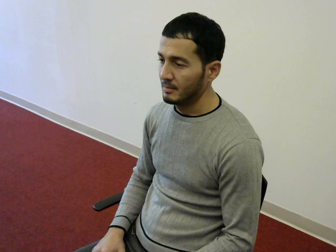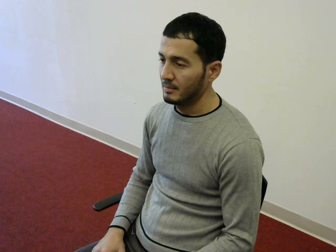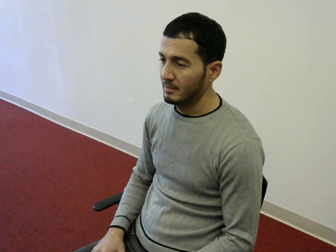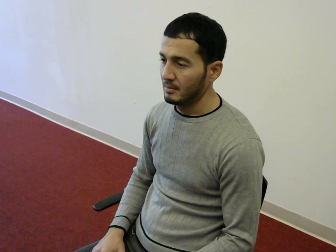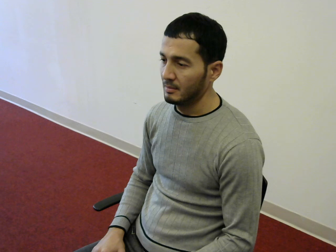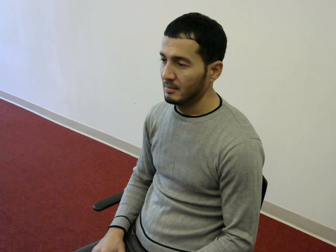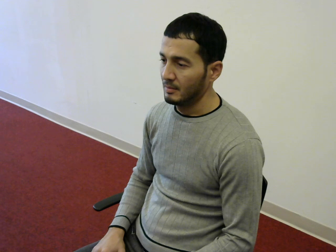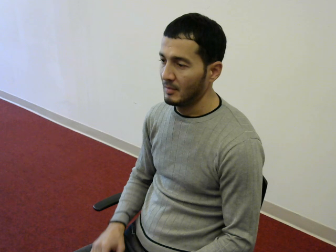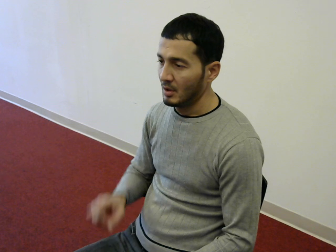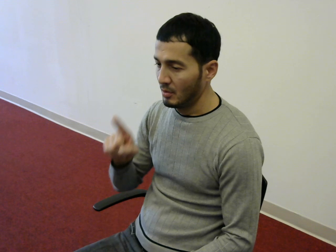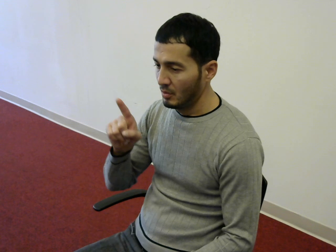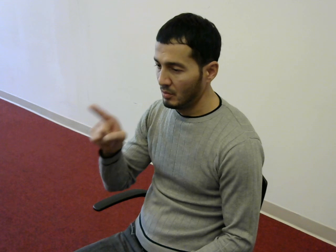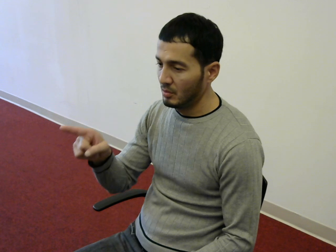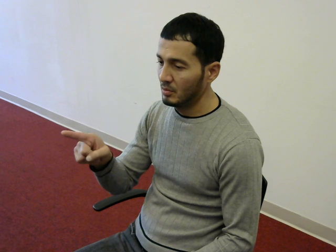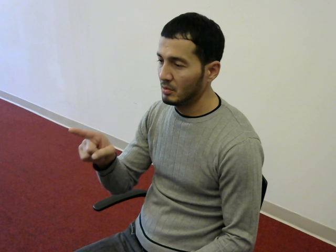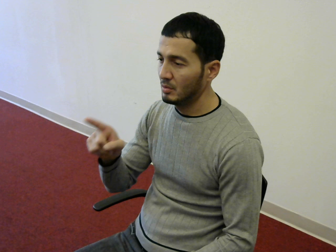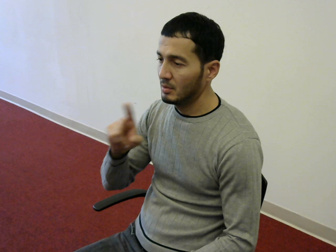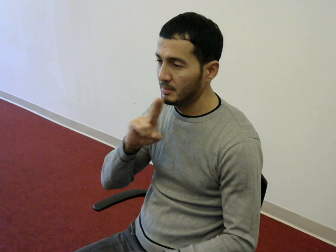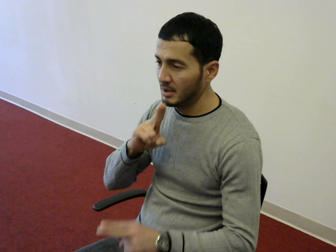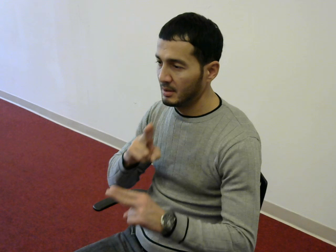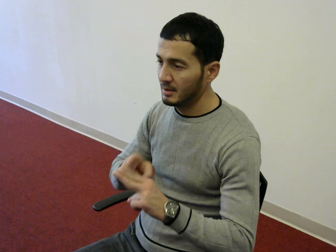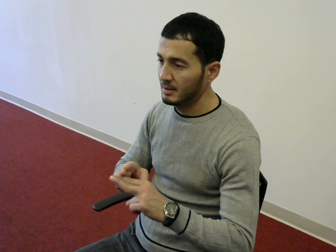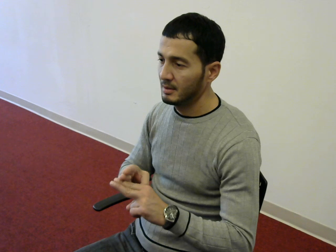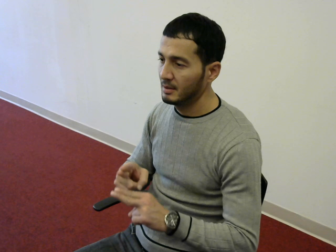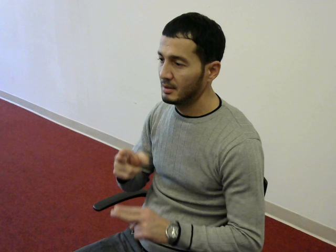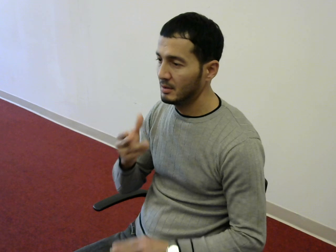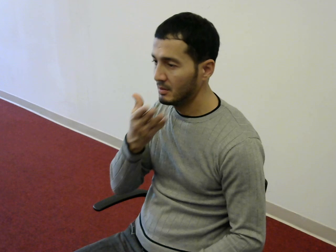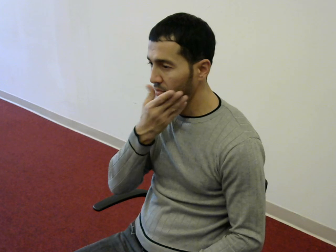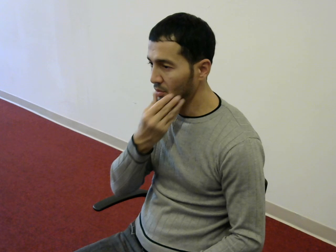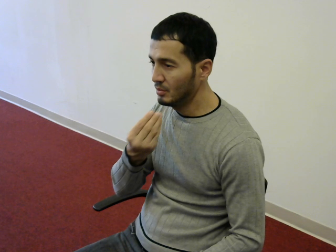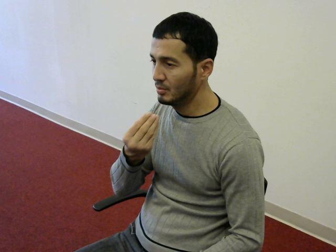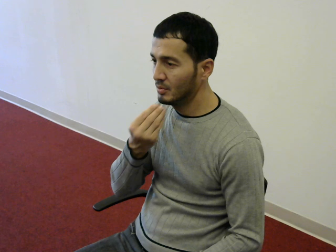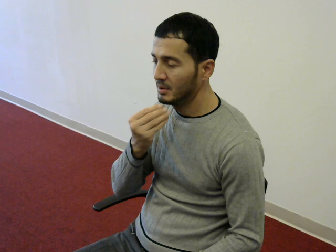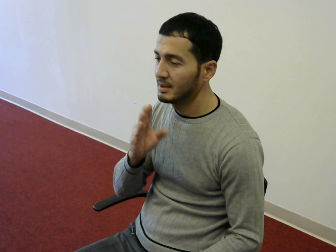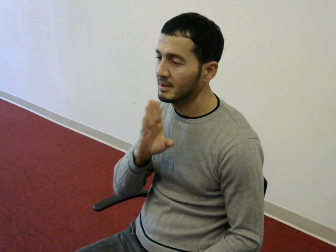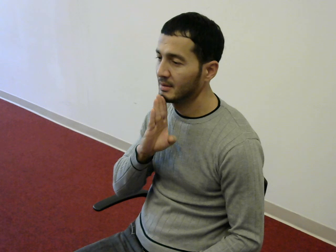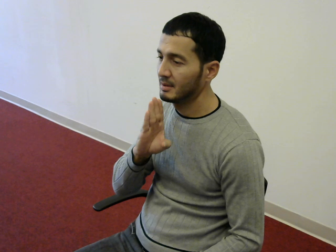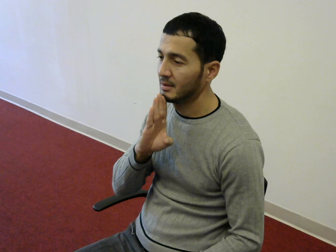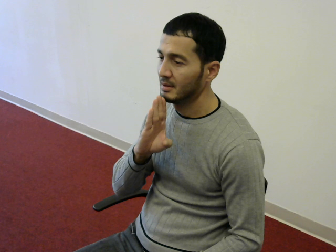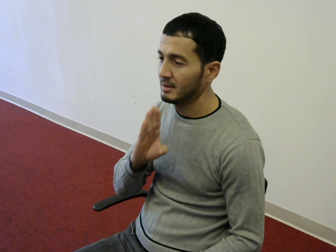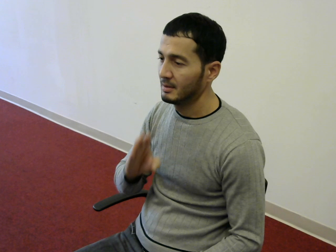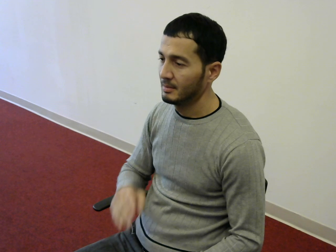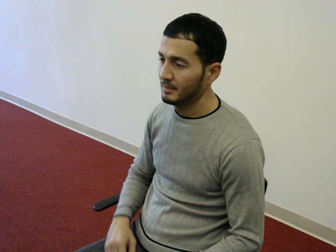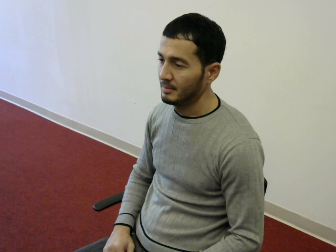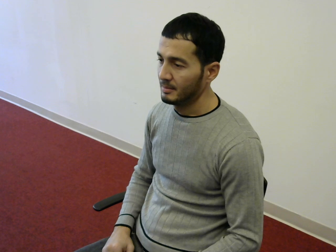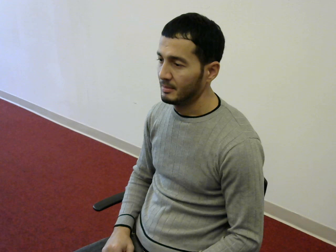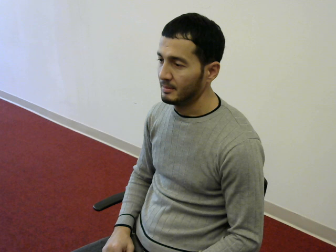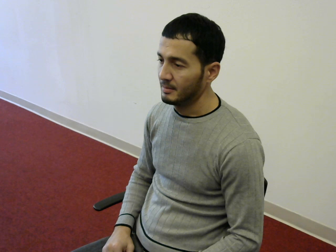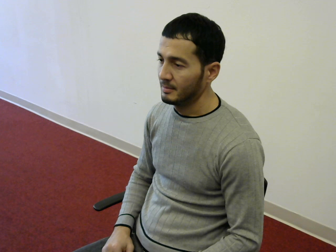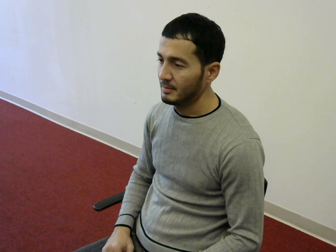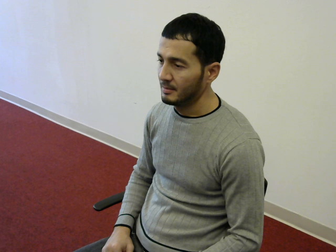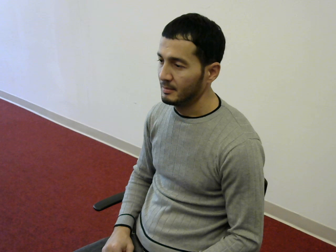Onun bacısı gözəl qızdır